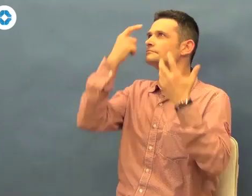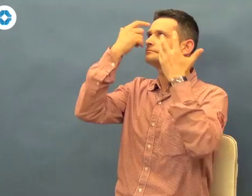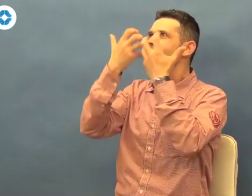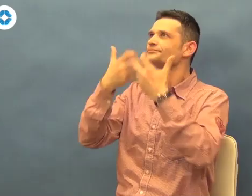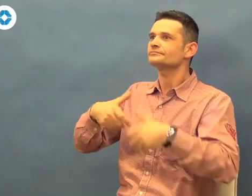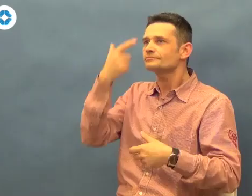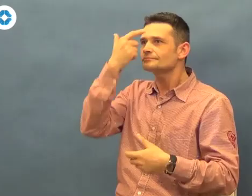Myślał, że nie ma kosza.